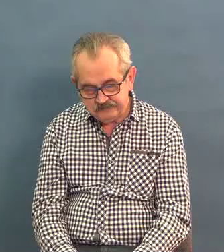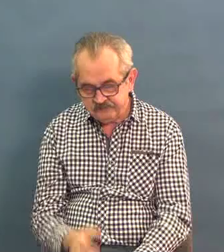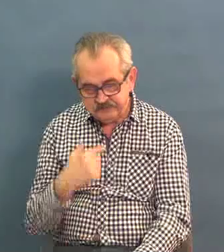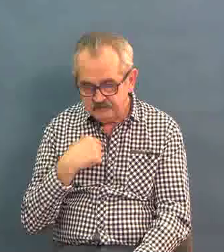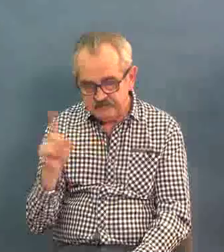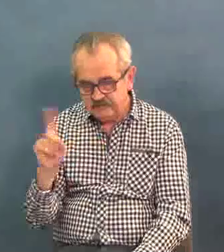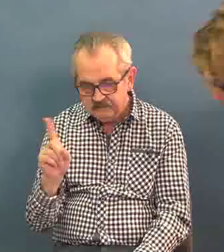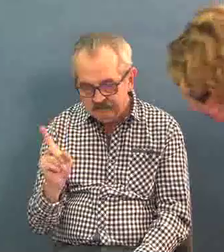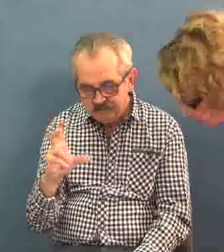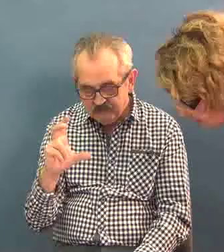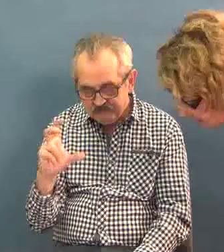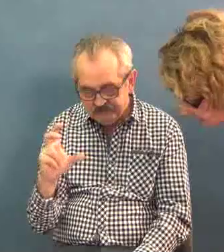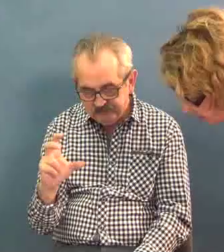Ja w czwartek nie.